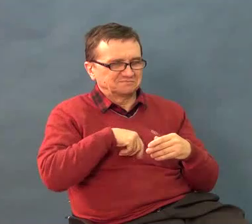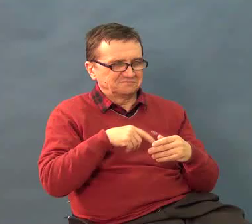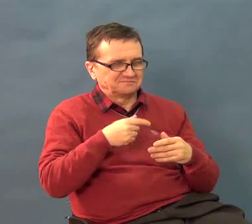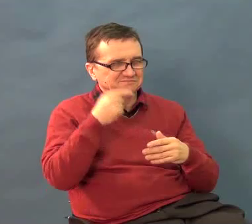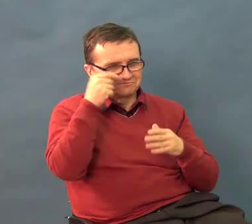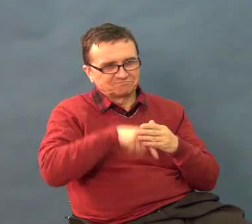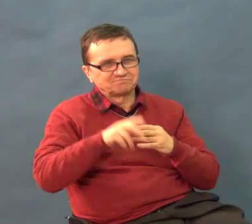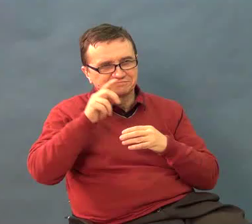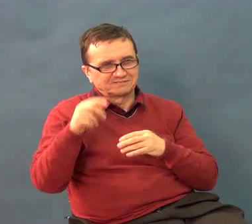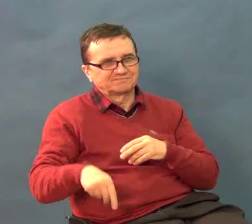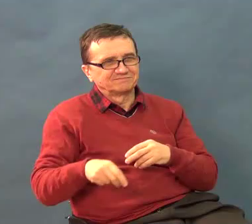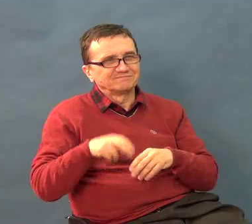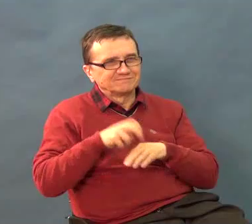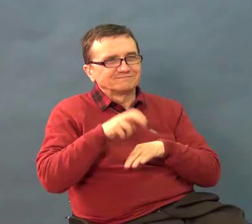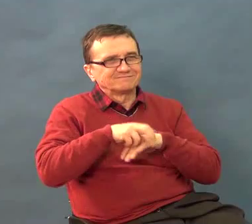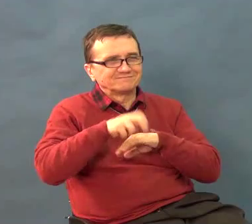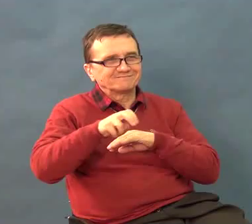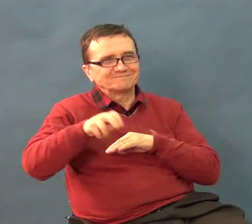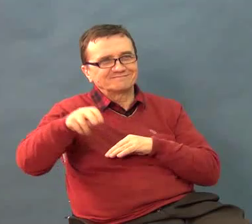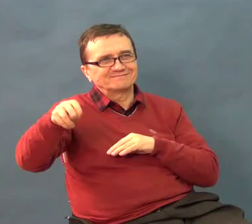Kot wypada z rynny i odbija się jak piłka.